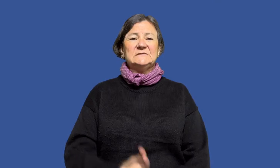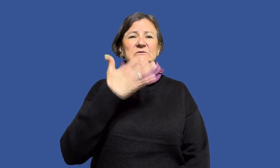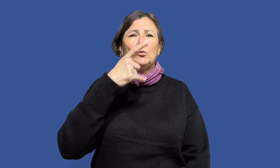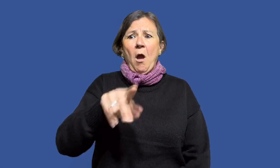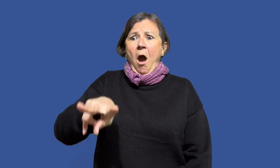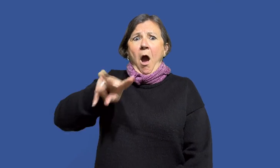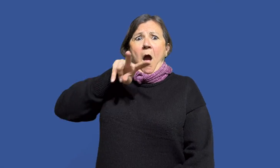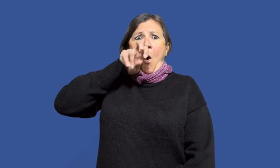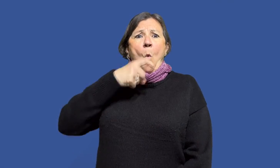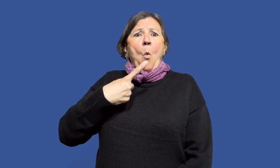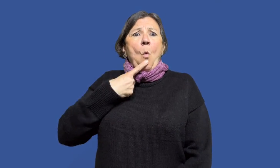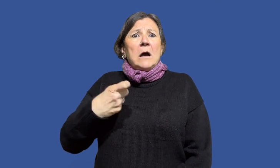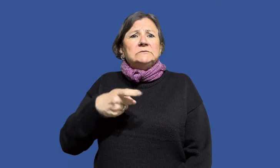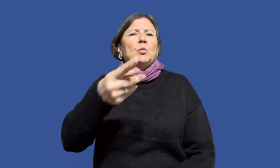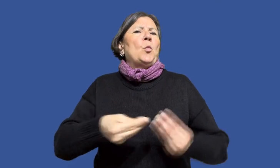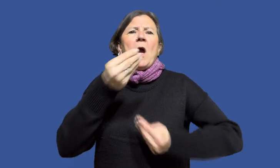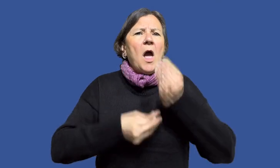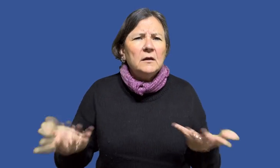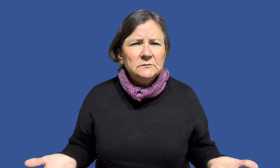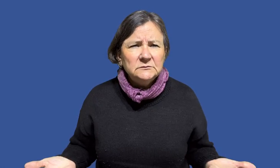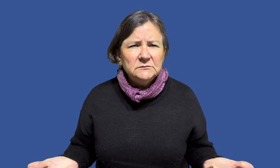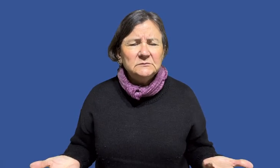Si et costa respirar, què fas?